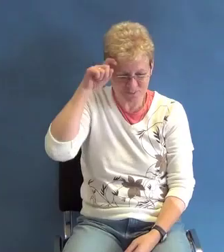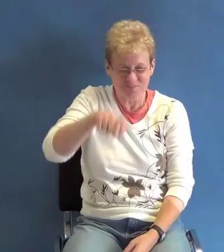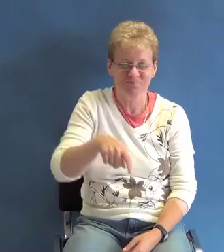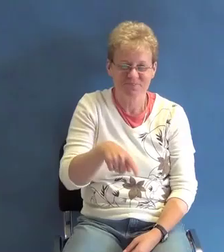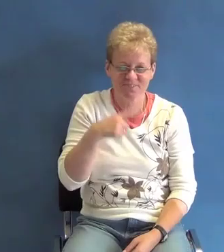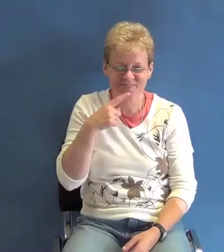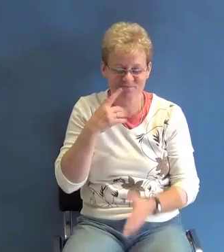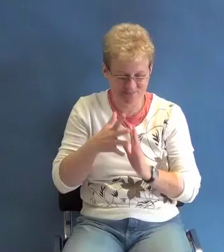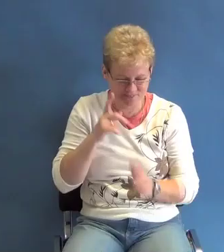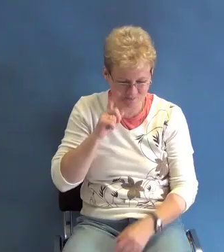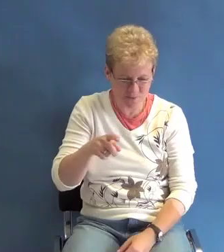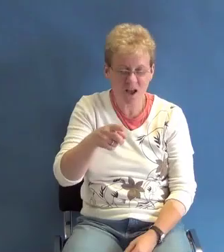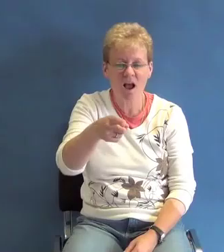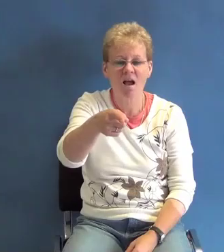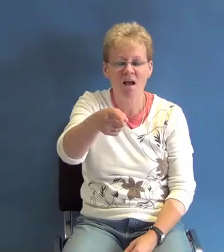To niemiecki język migowy.